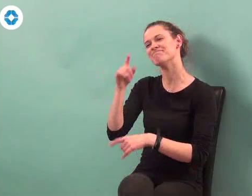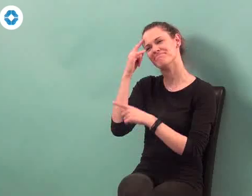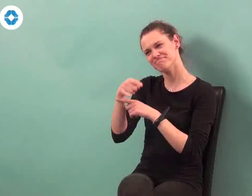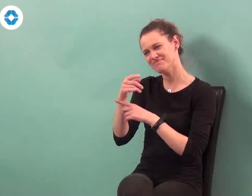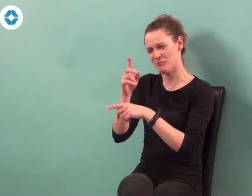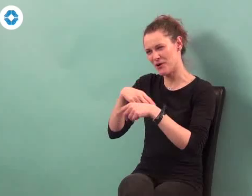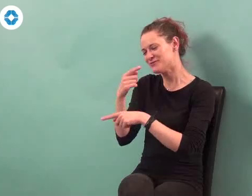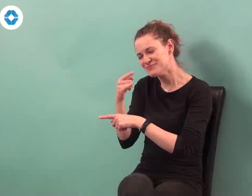Policjant patrzy na niego, ale nic nie robi.